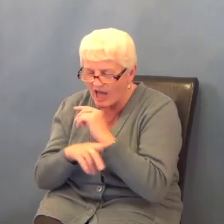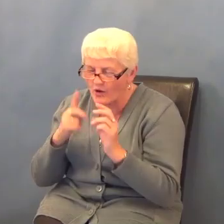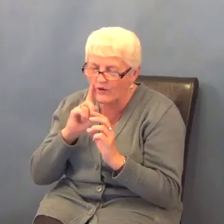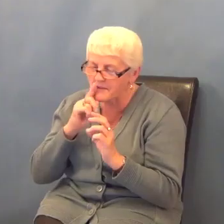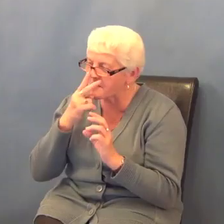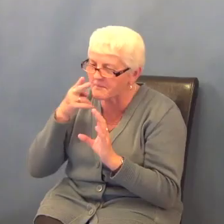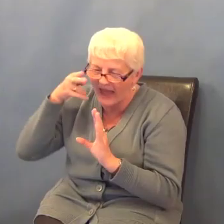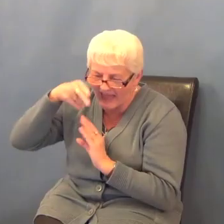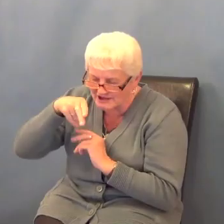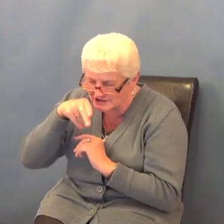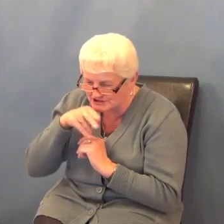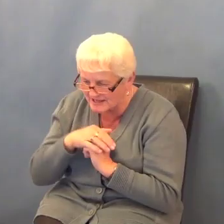Chłopiec tam zagląda.